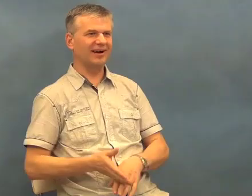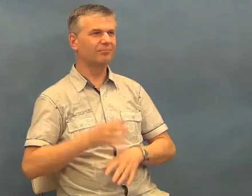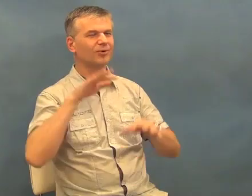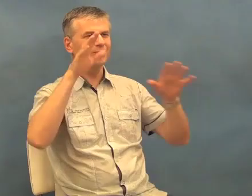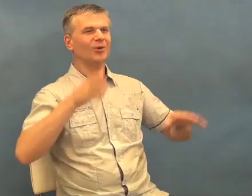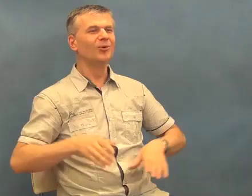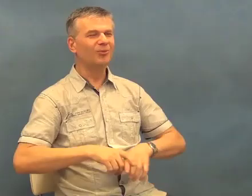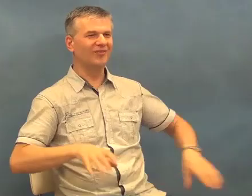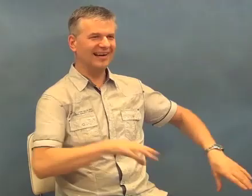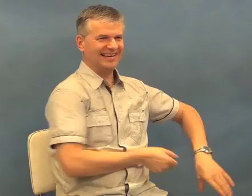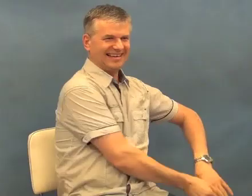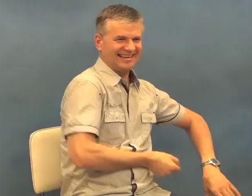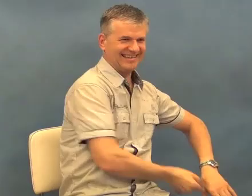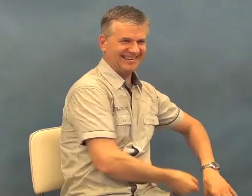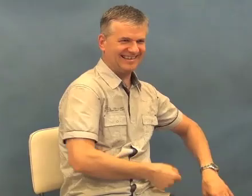Bo dużo ławek jest kradzionych, piłowanych.